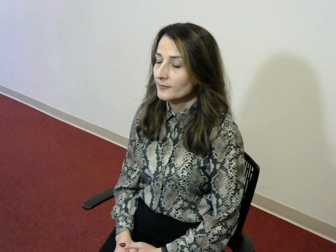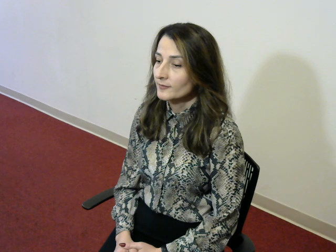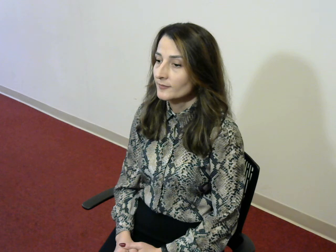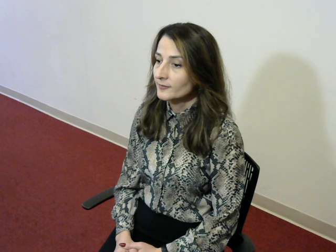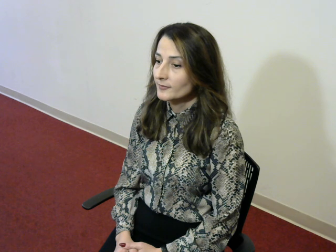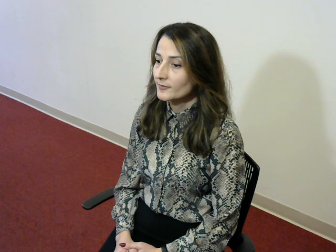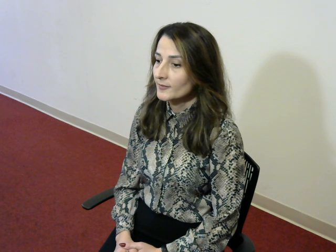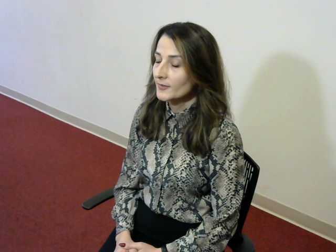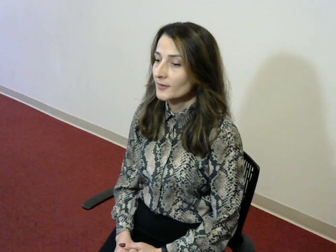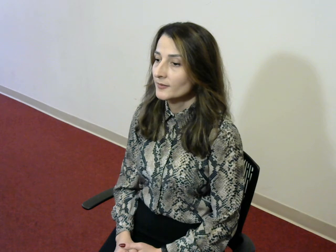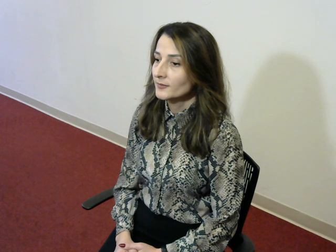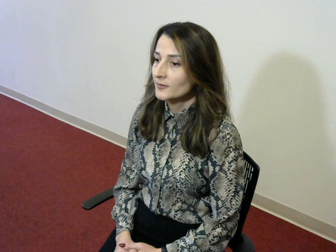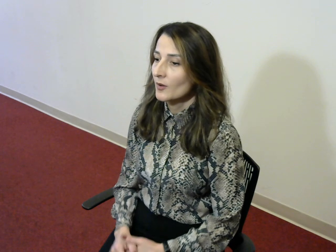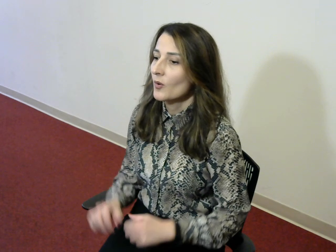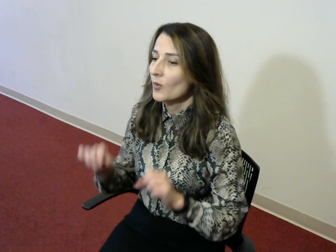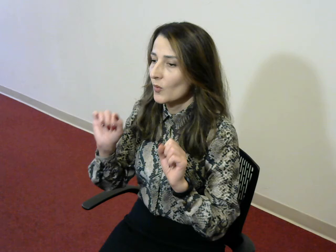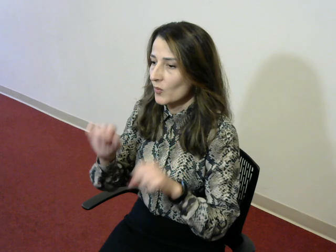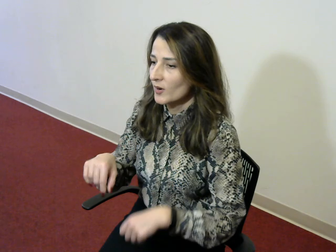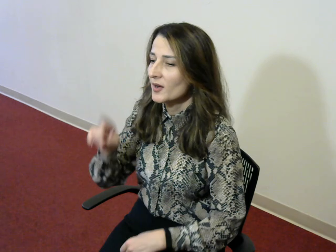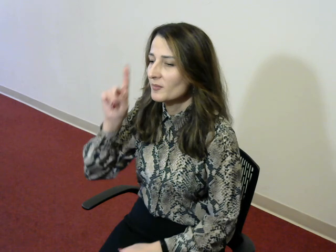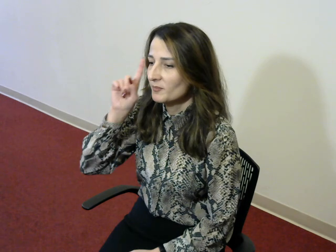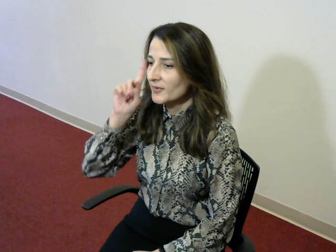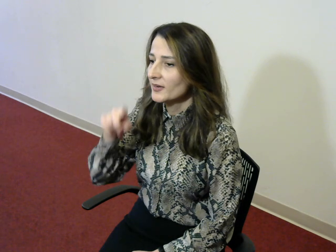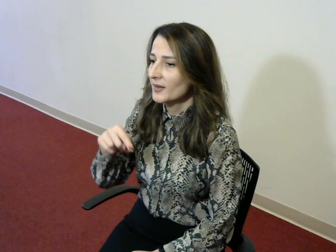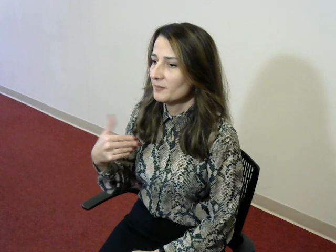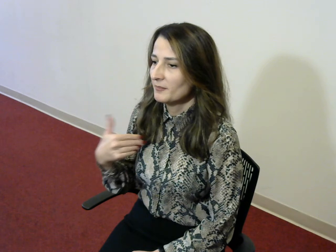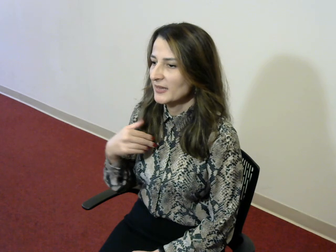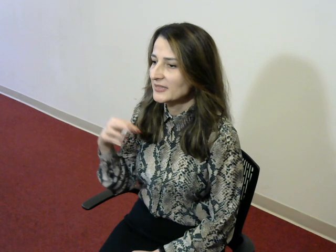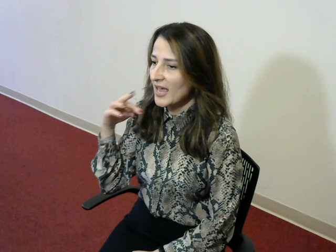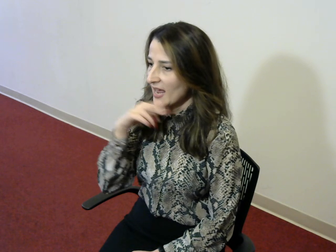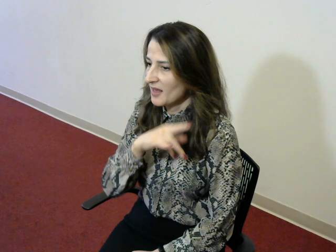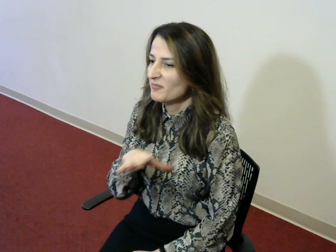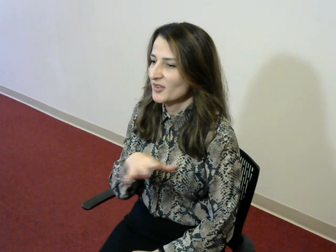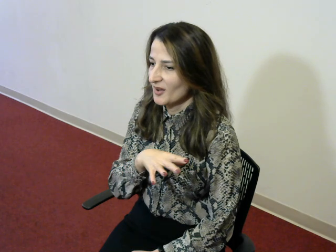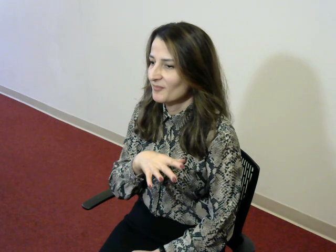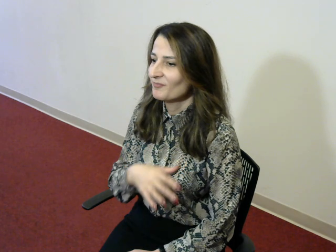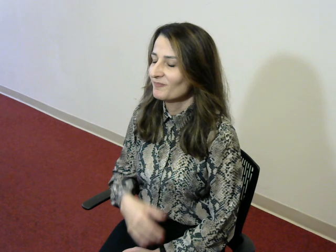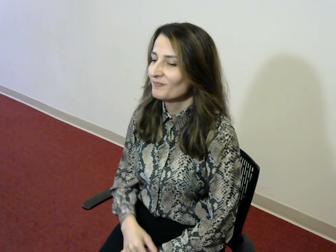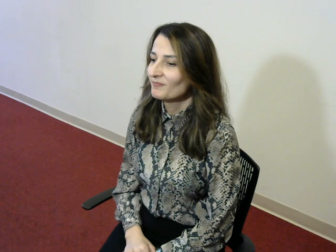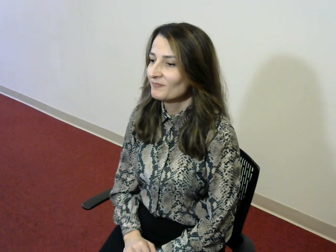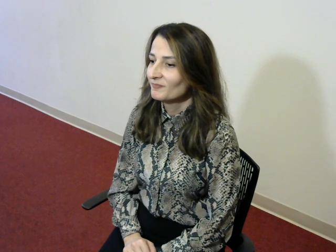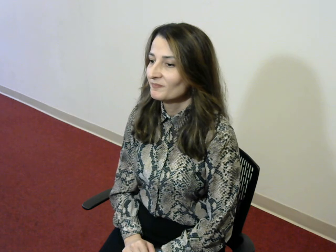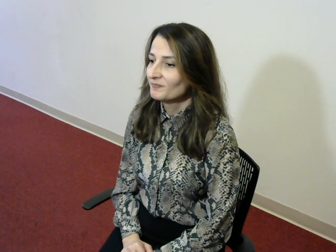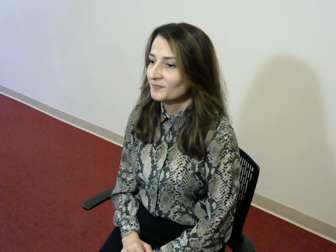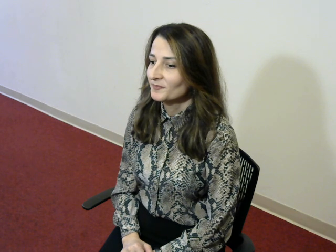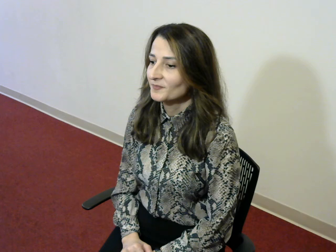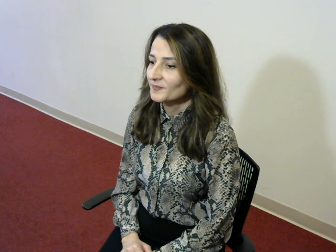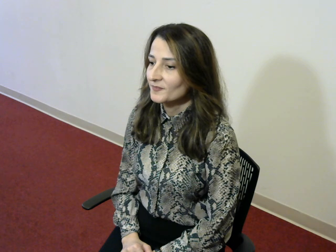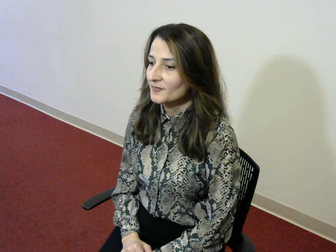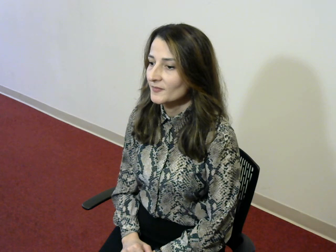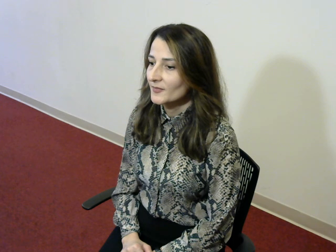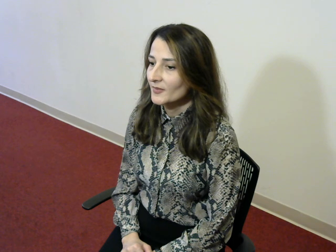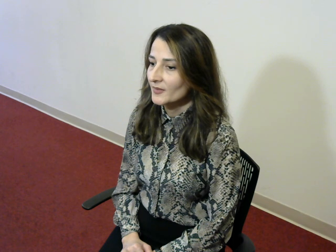Ola bilər mən zəhərlənmişəm